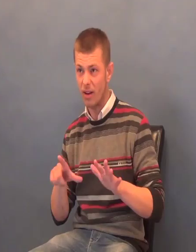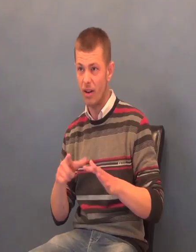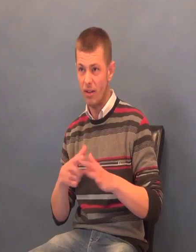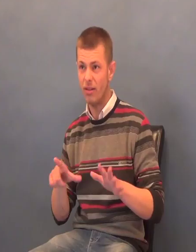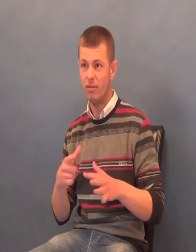Dwudziesty siódmy.